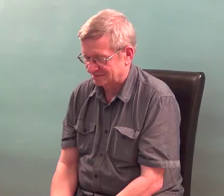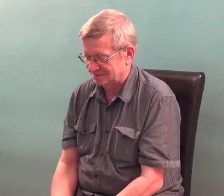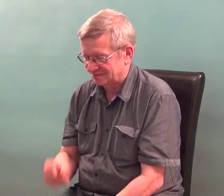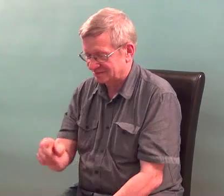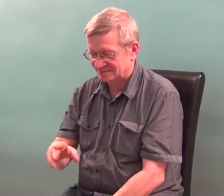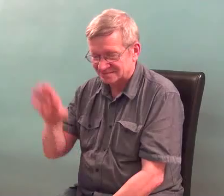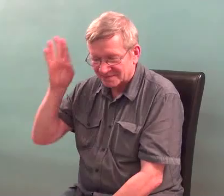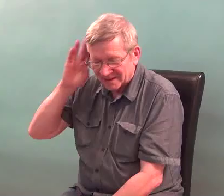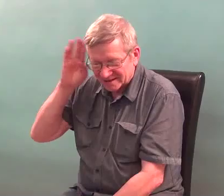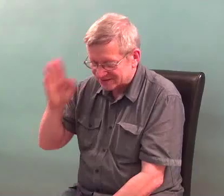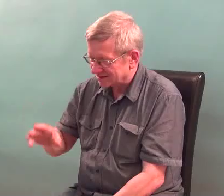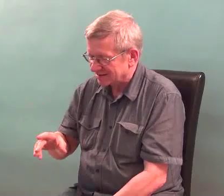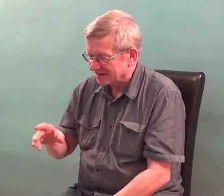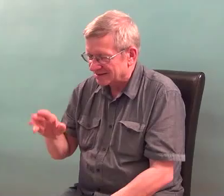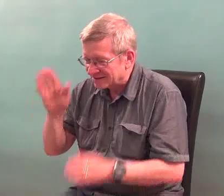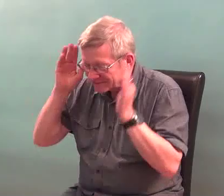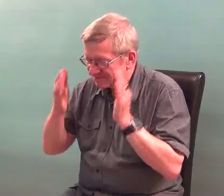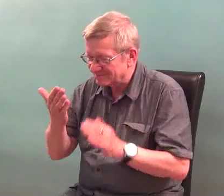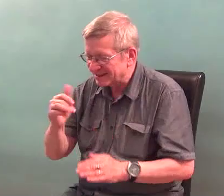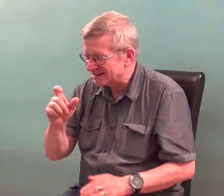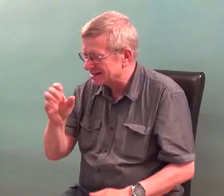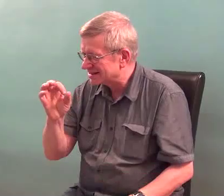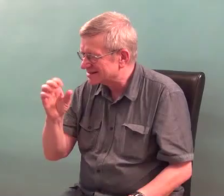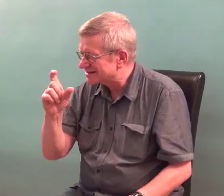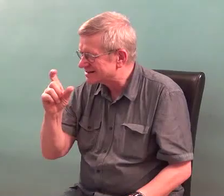Niedźwiedź, Myszka Miki.